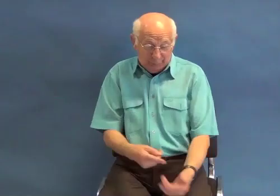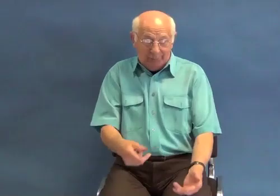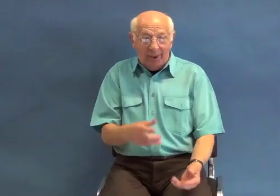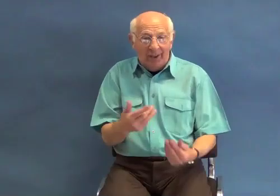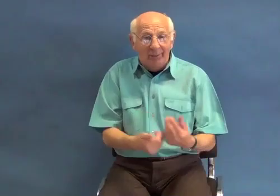To pasuje.